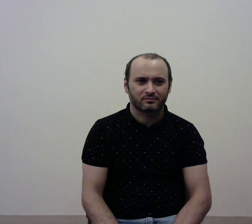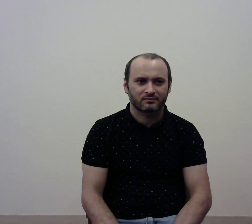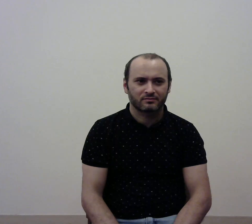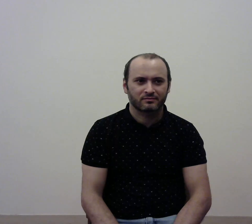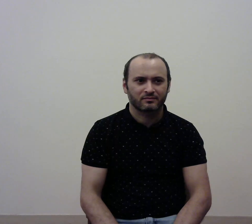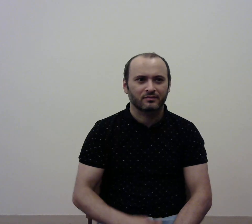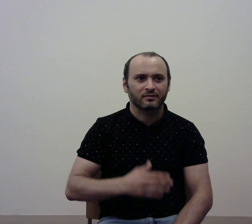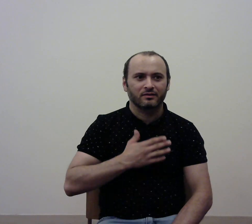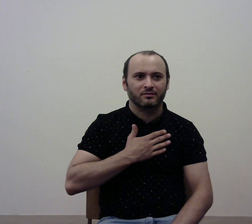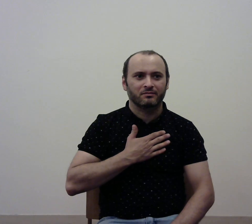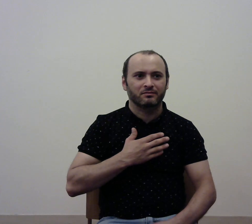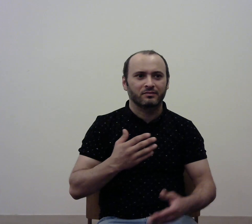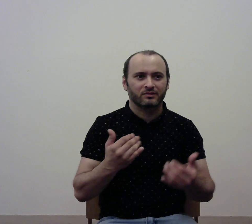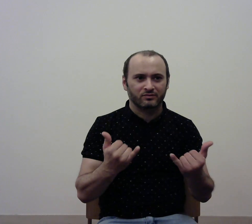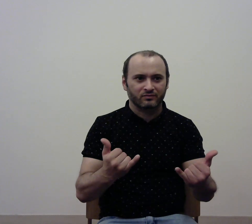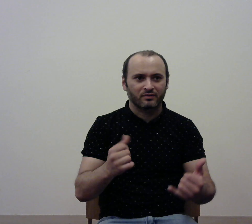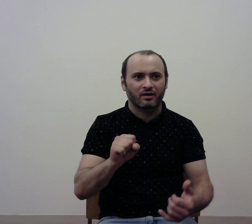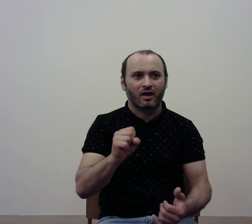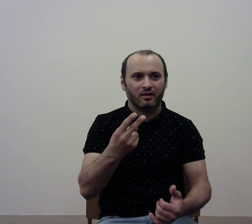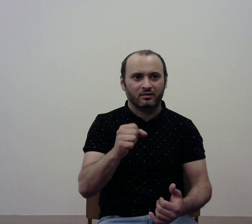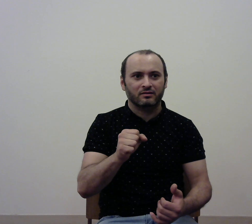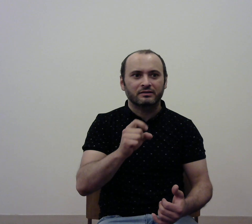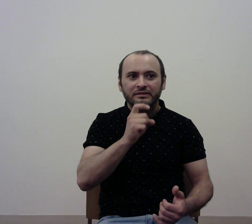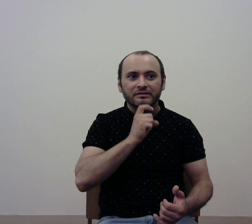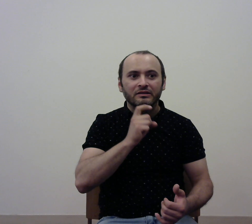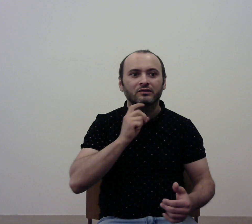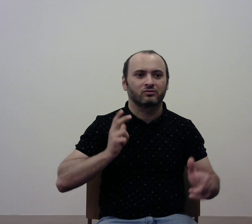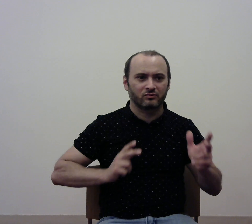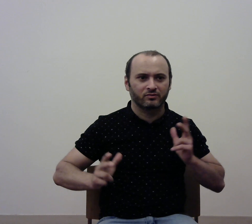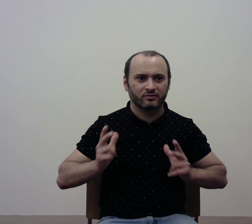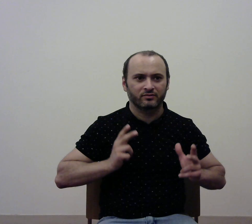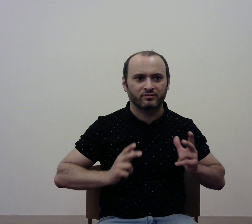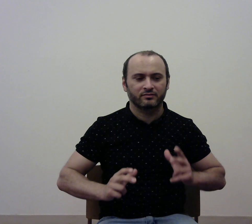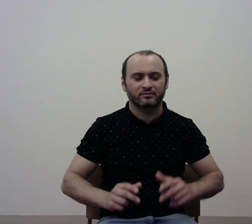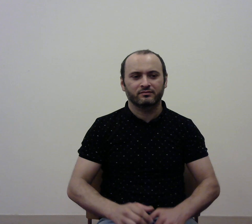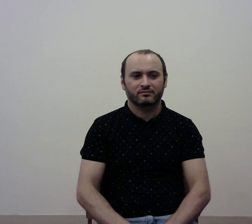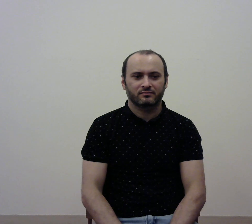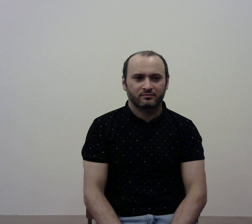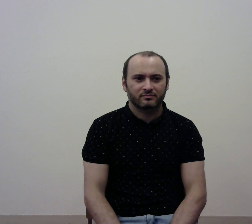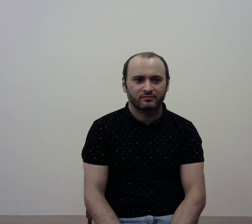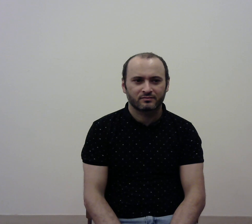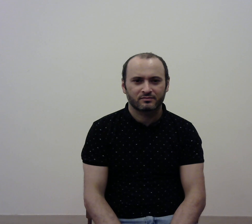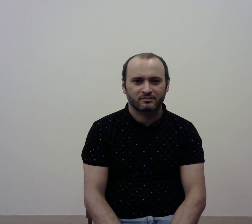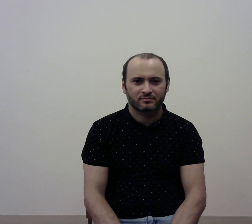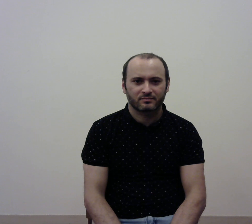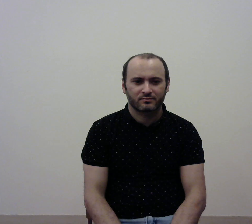Mən indi ADA universitetindəyəm